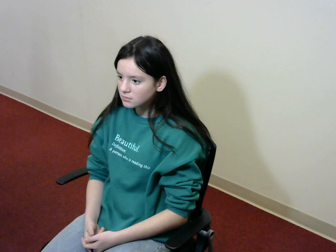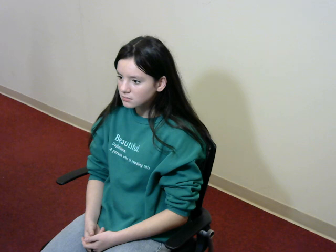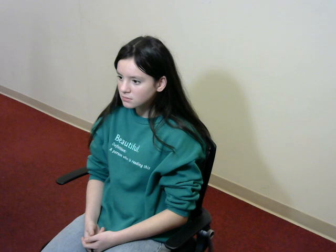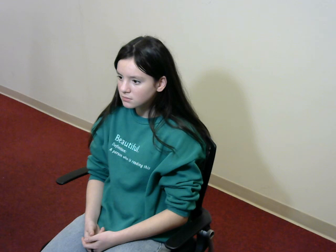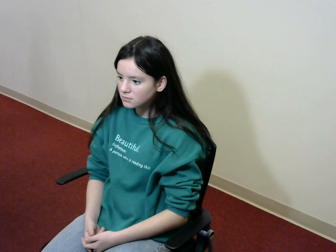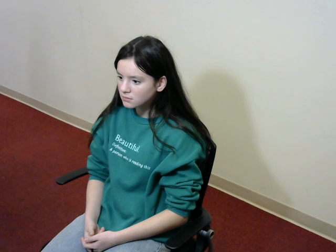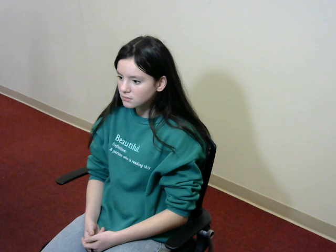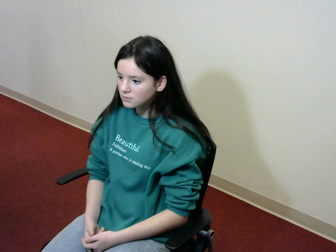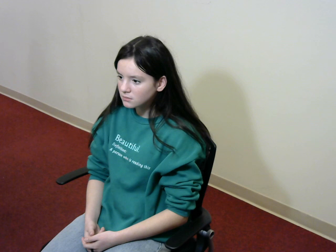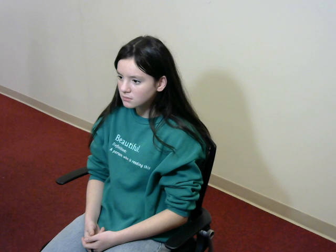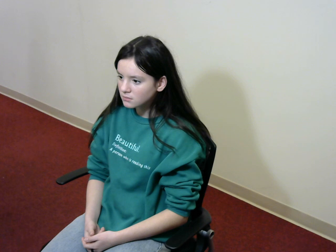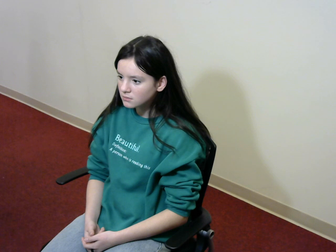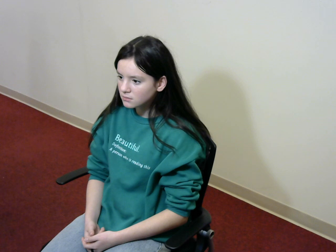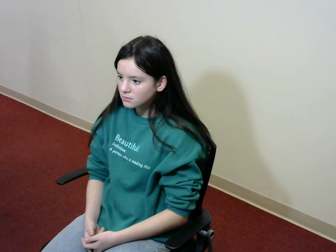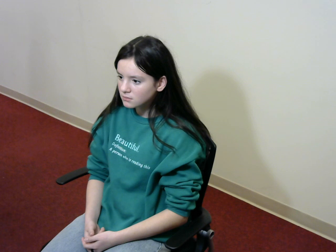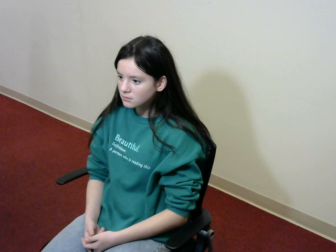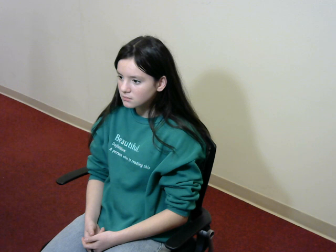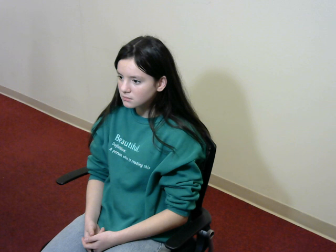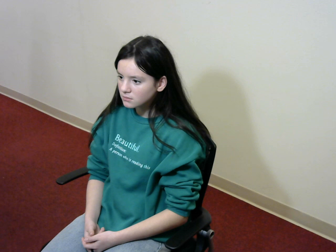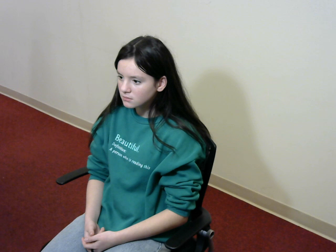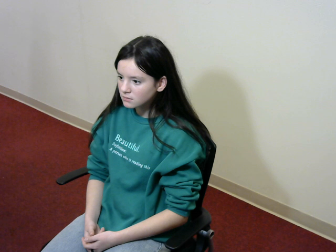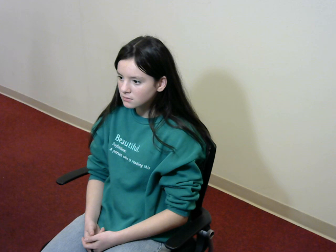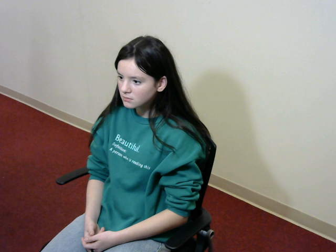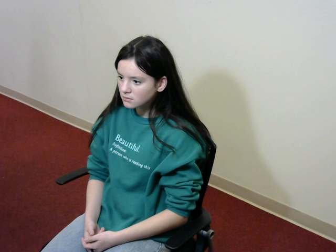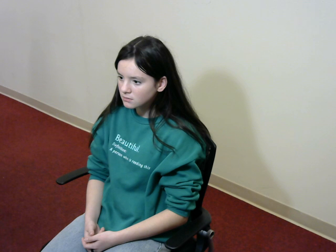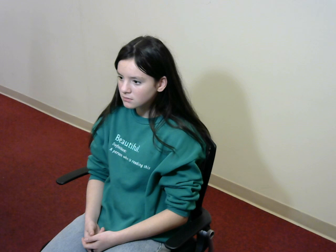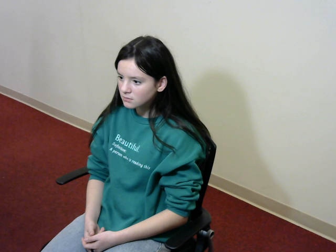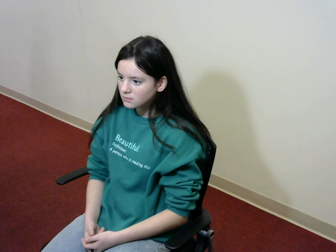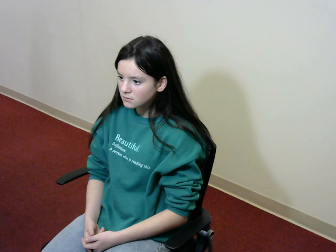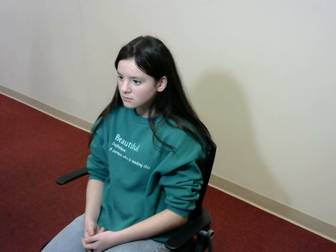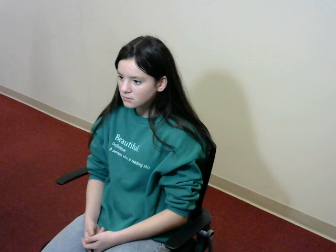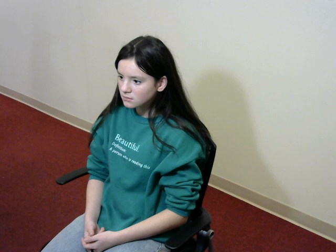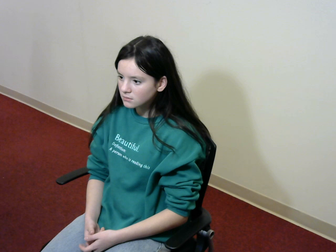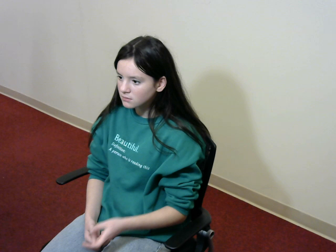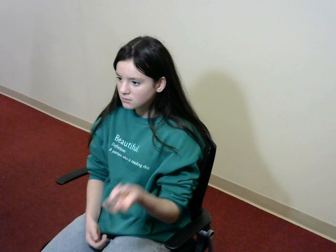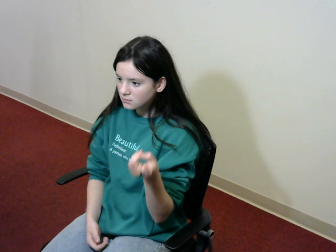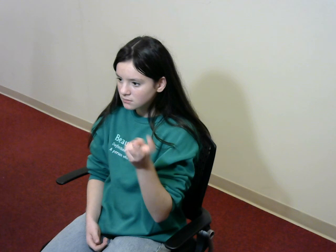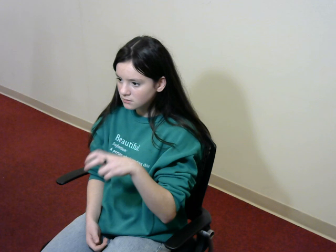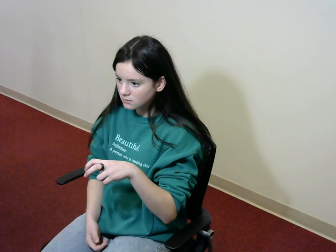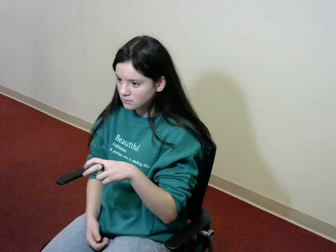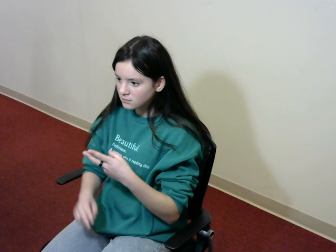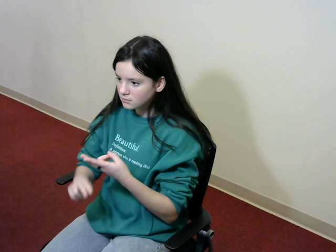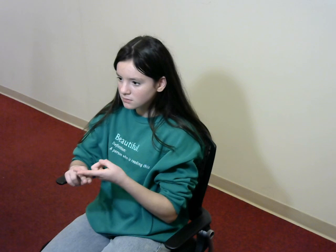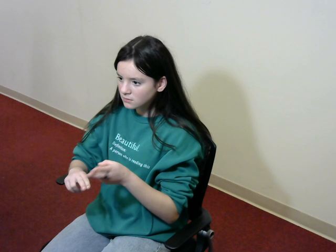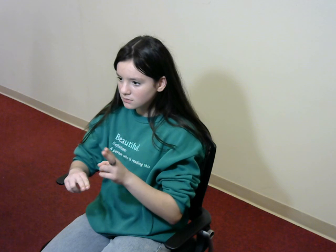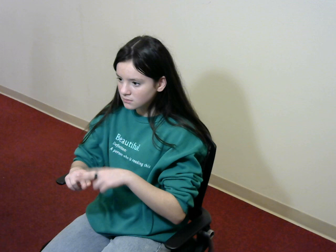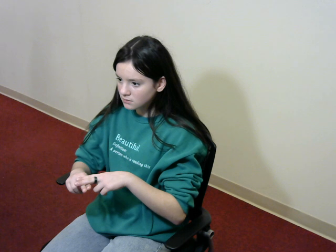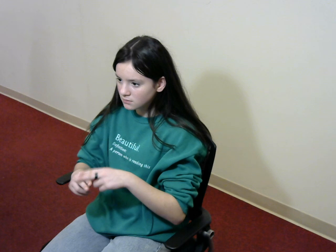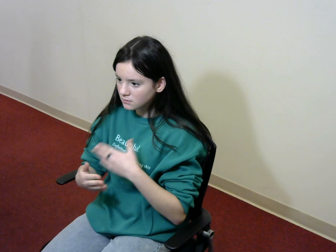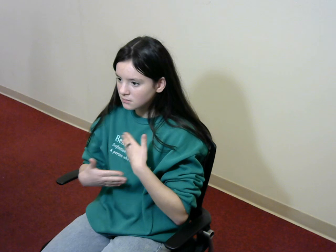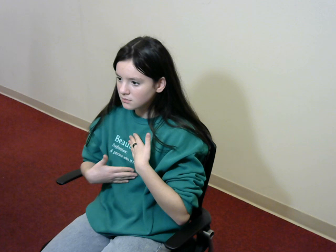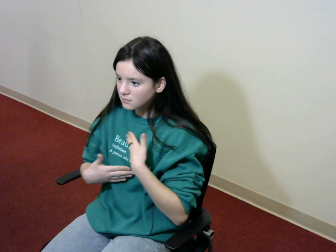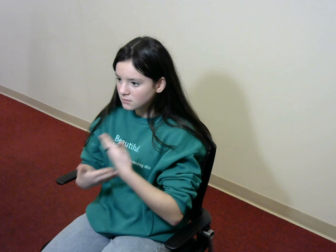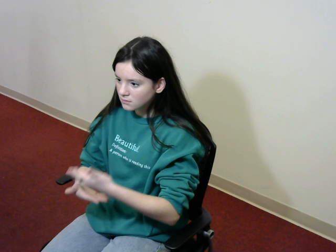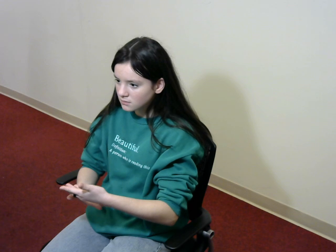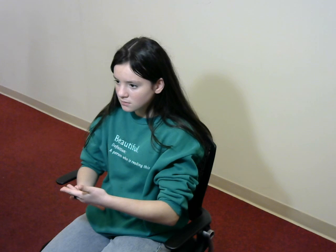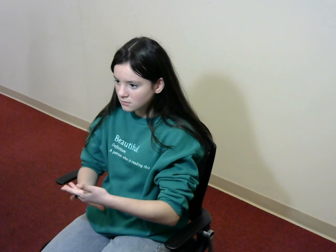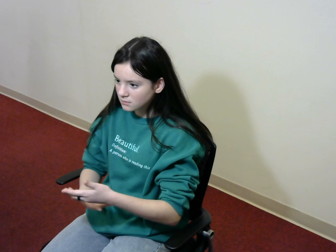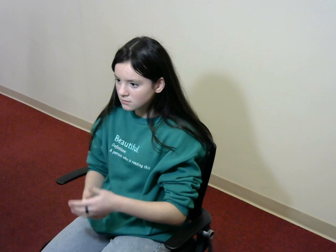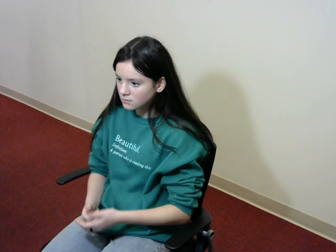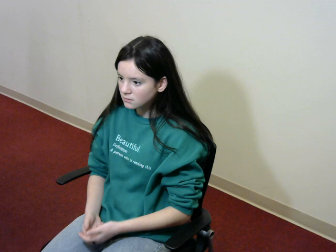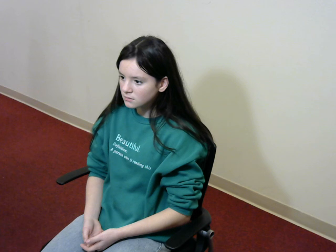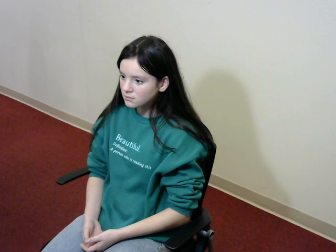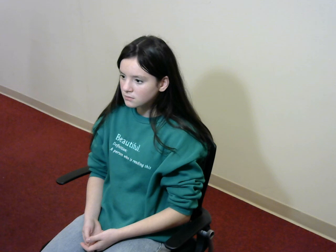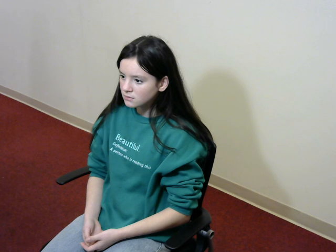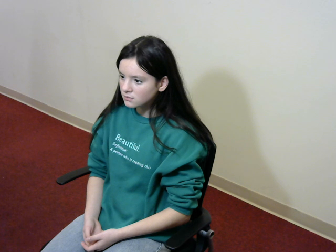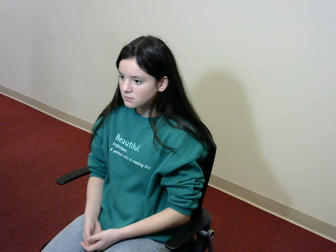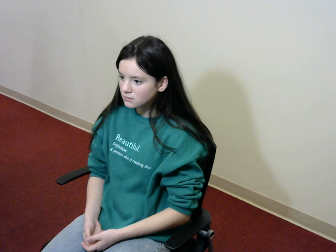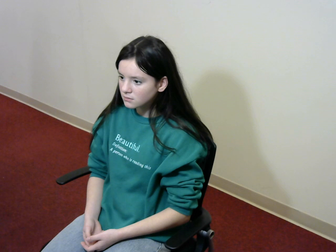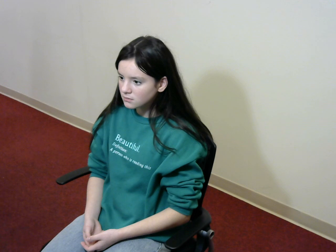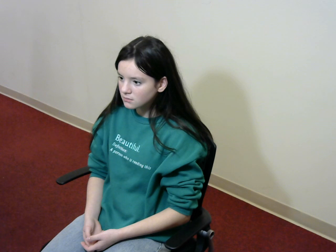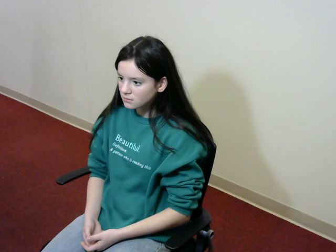Gəldiyinizə görə minnətdaram